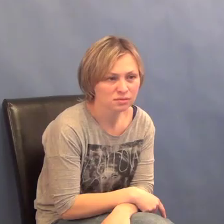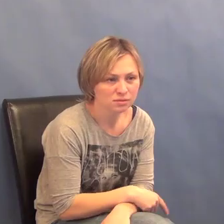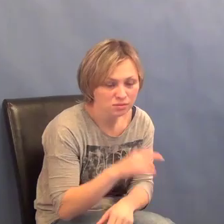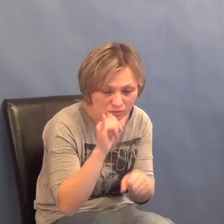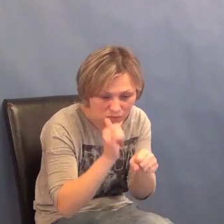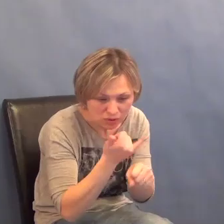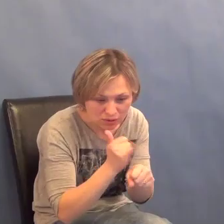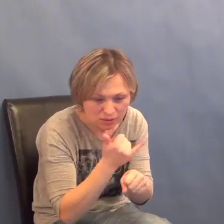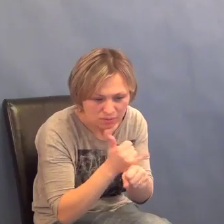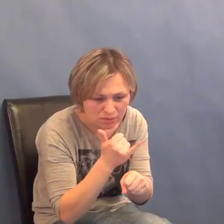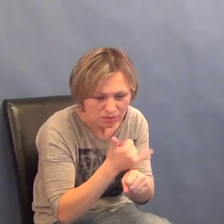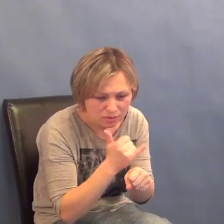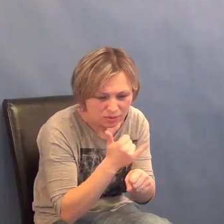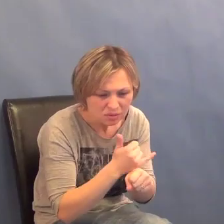Piątek?